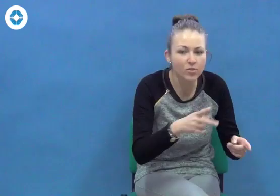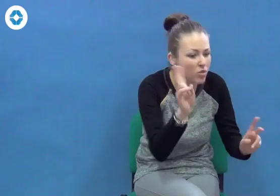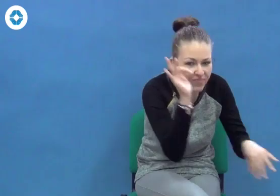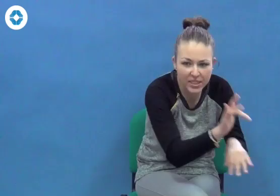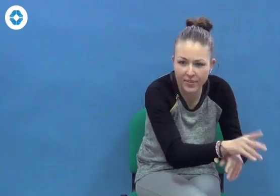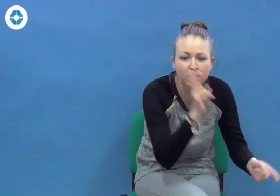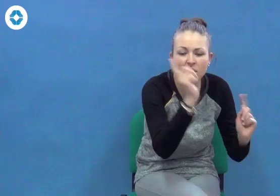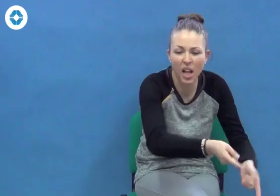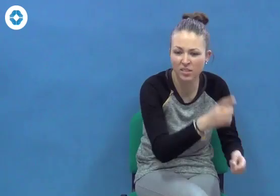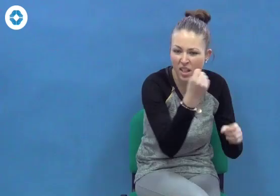Pyta kto mu kazał rzucać kamieniami?